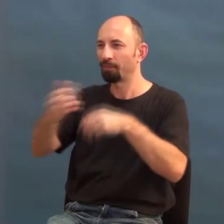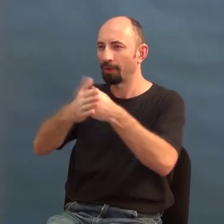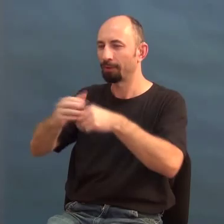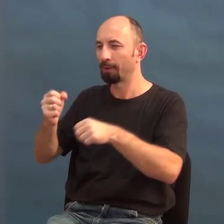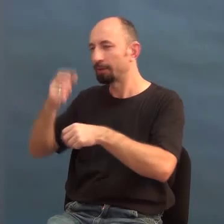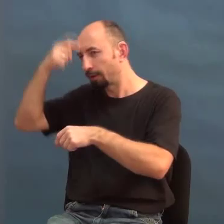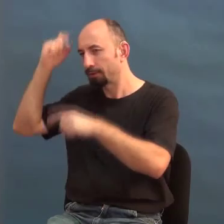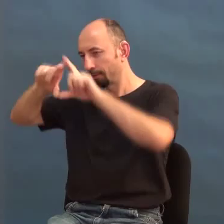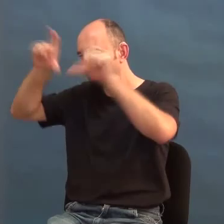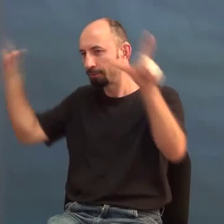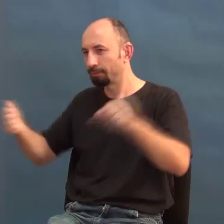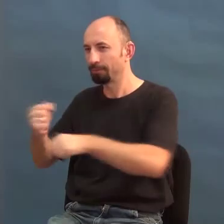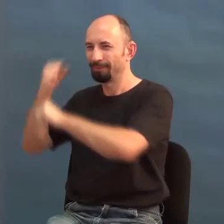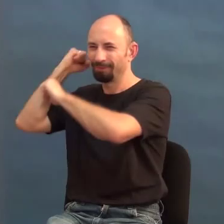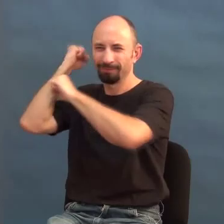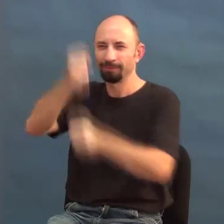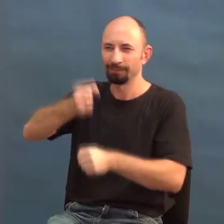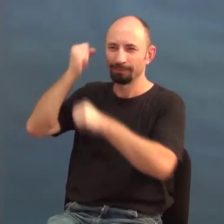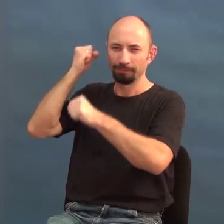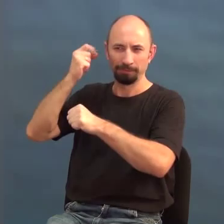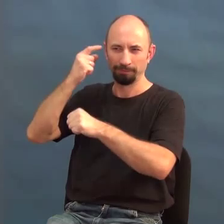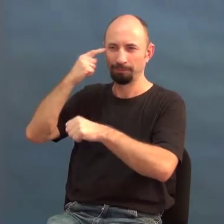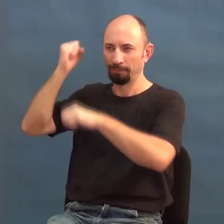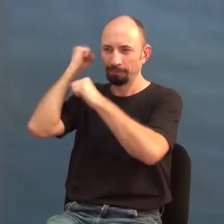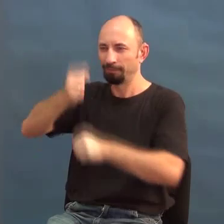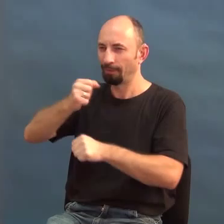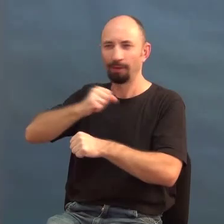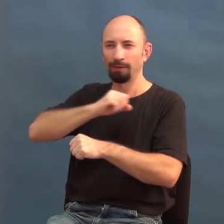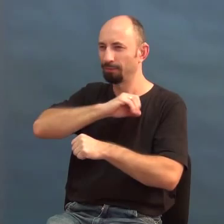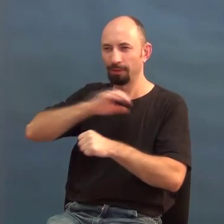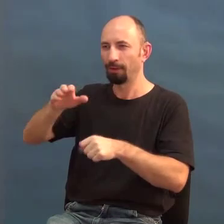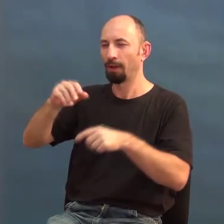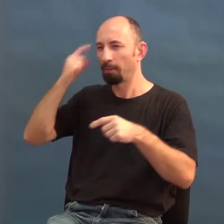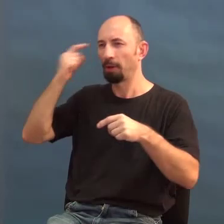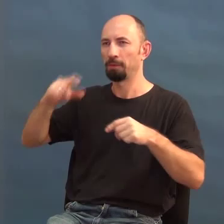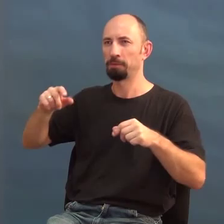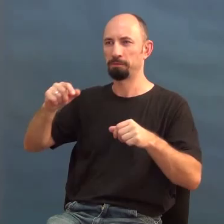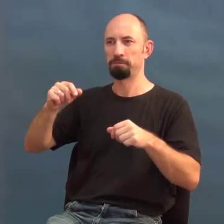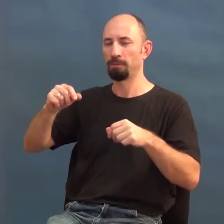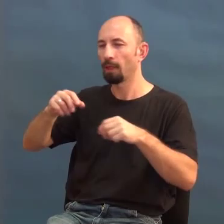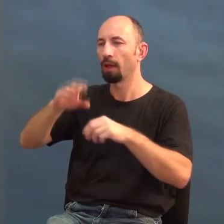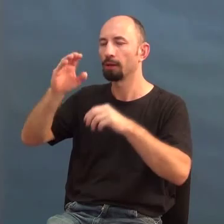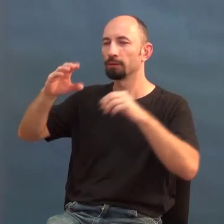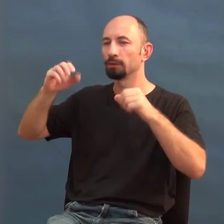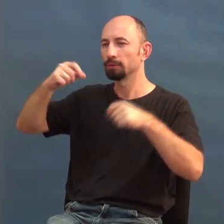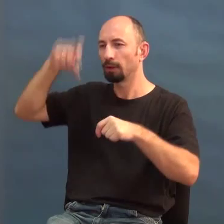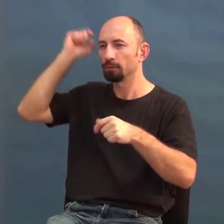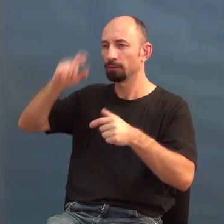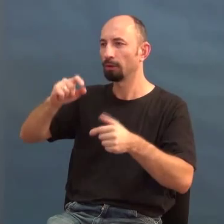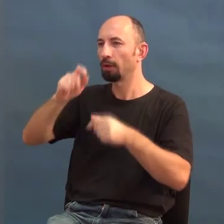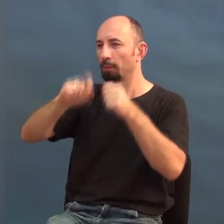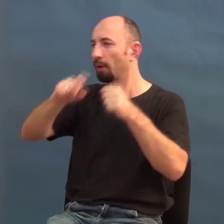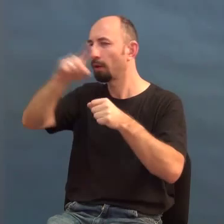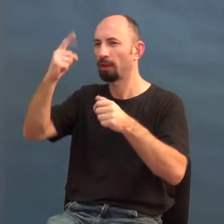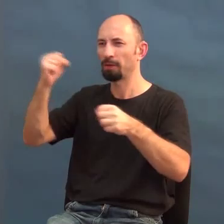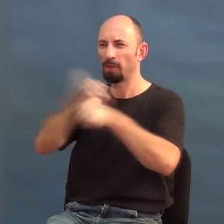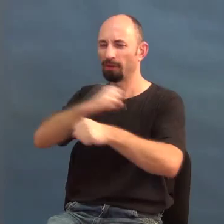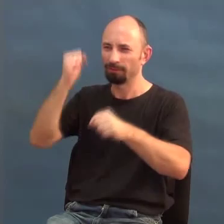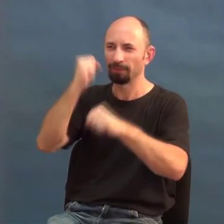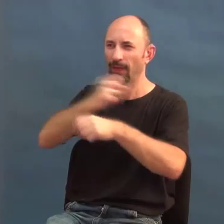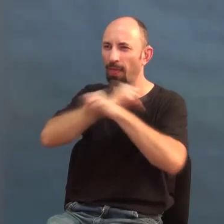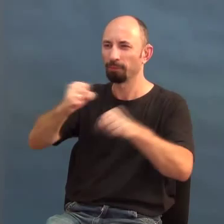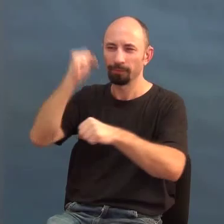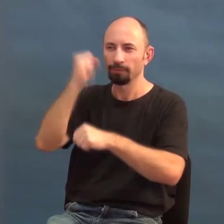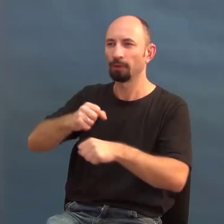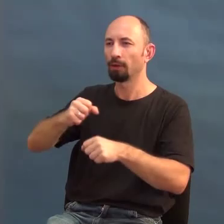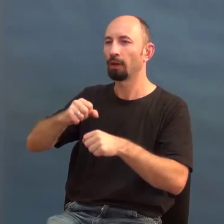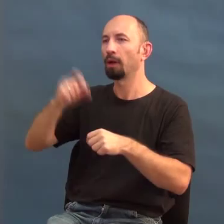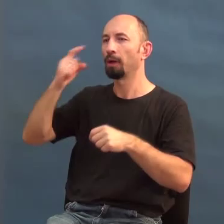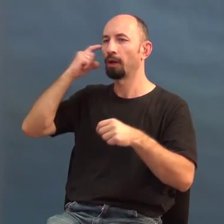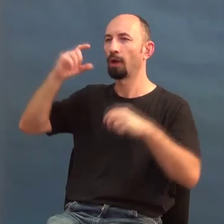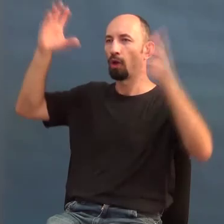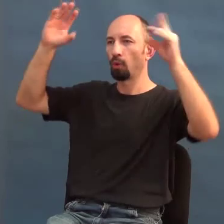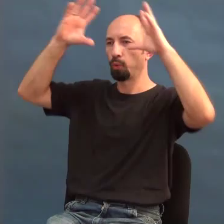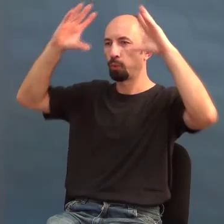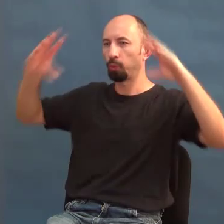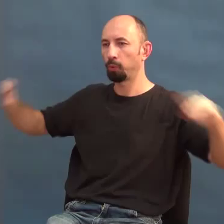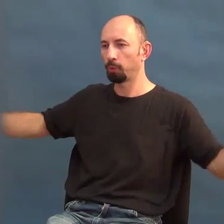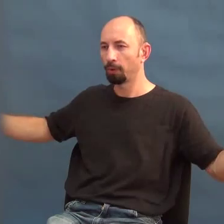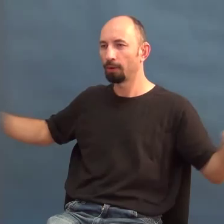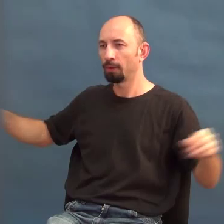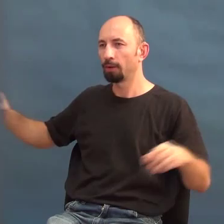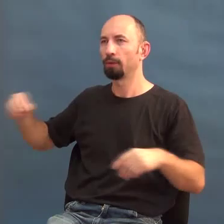Strażak wziął toporek i chciał wyważać drzwi, bo wiesz walili w drzwi, ale to nic nie dało ale nagle słychać, że alarm zaczyna ucichać.